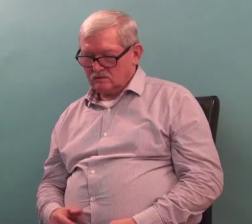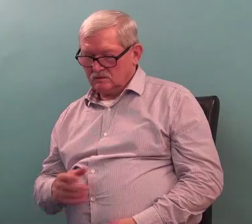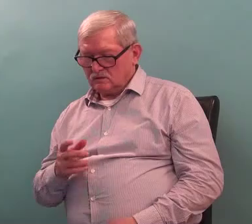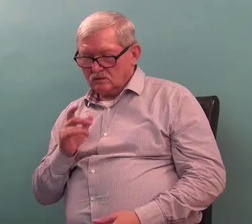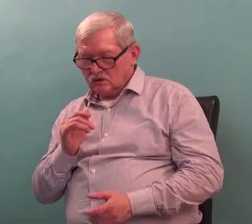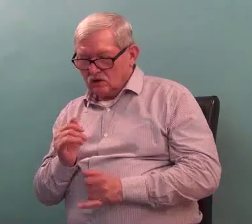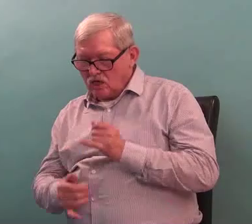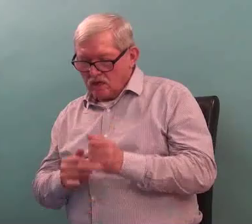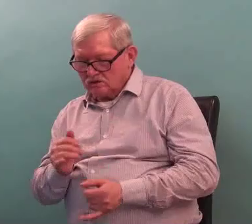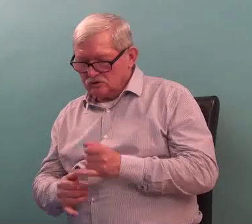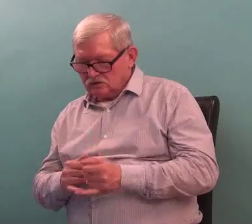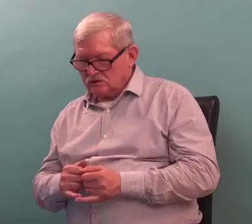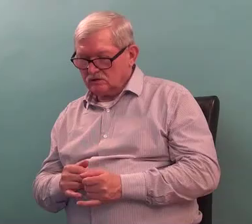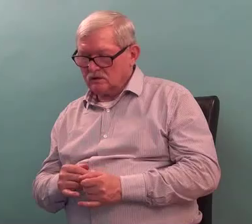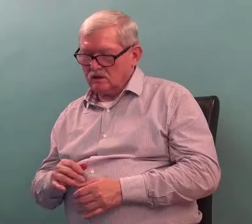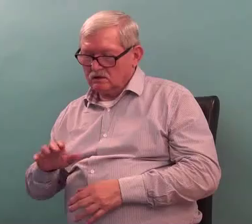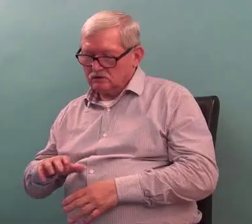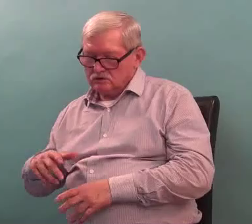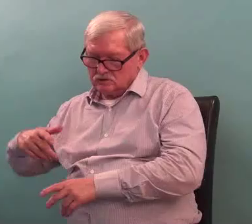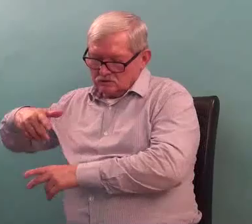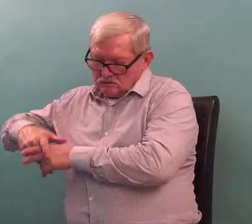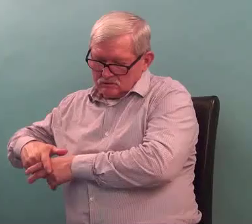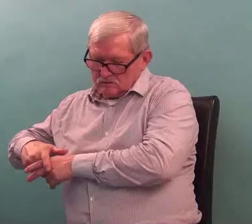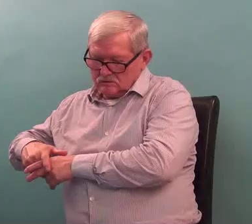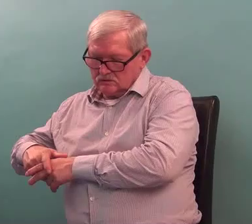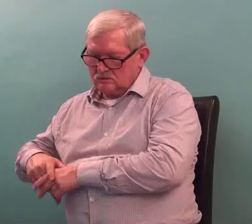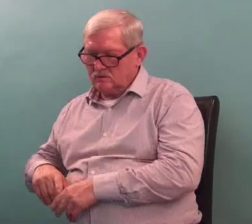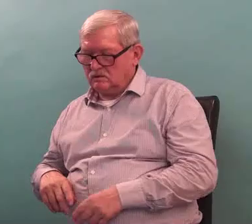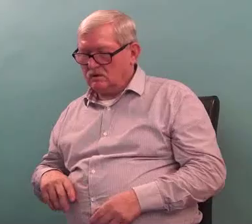Jest rower, a dziecko siedzi z tyłu.